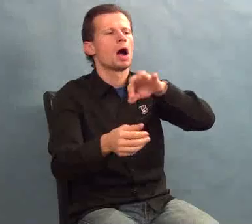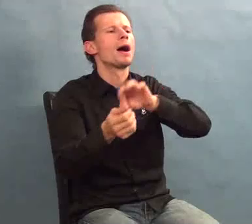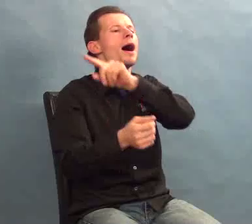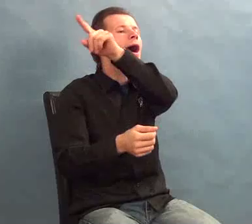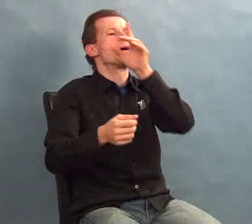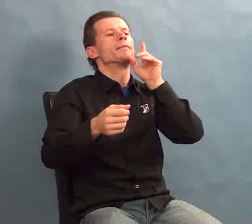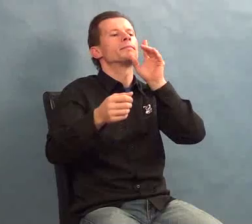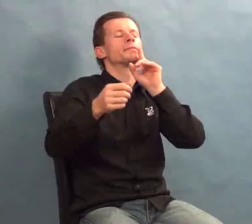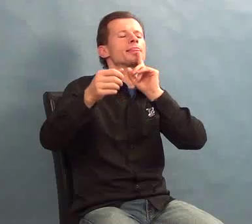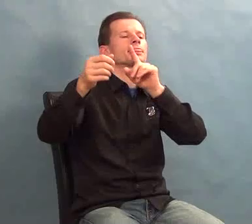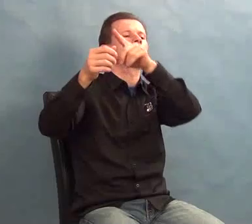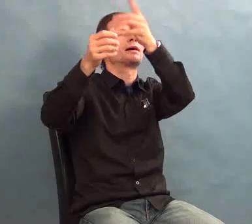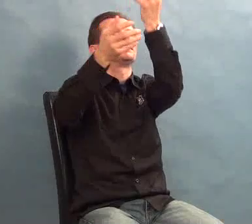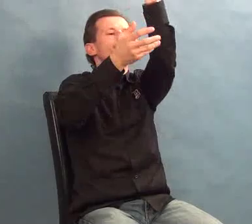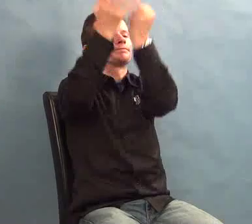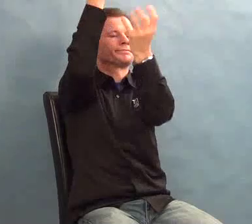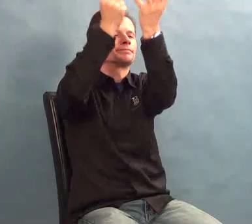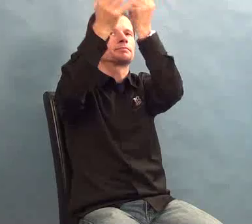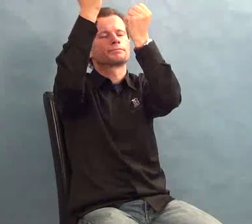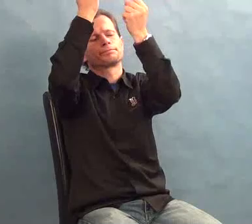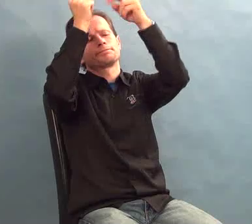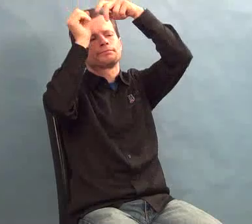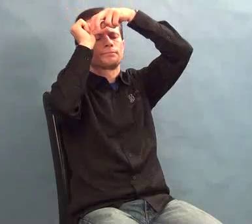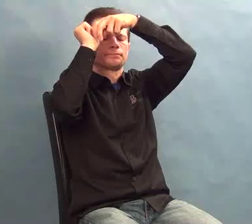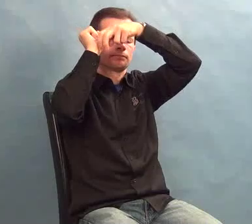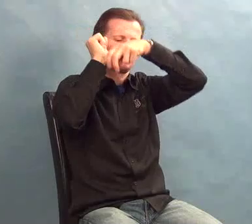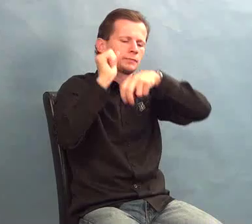Pan zrywający gruszki schodzi na dół.